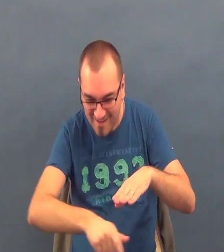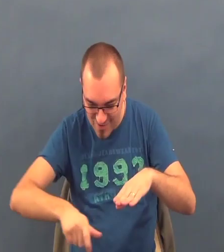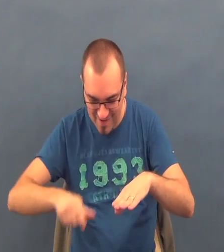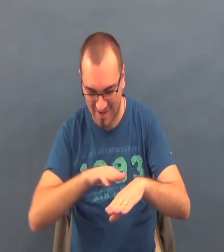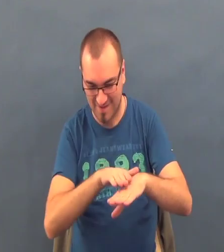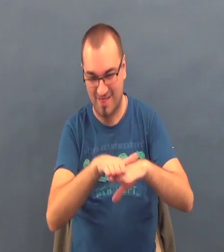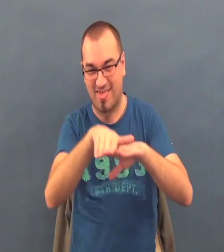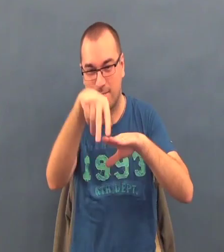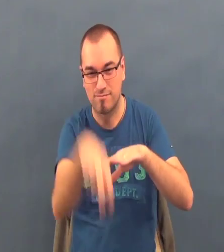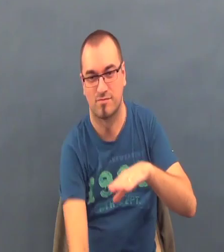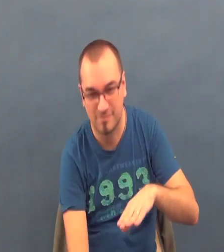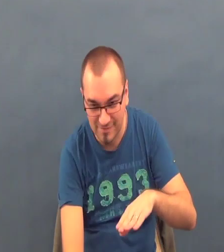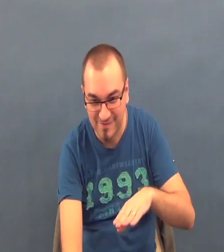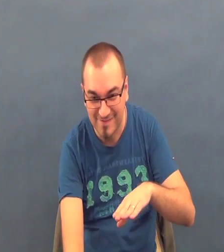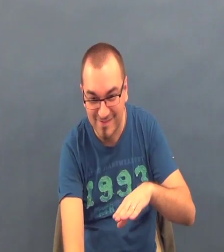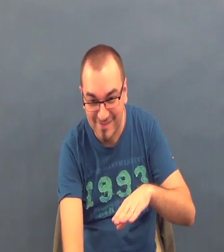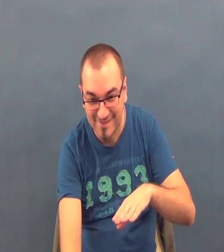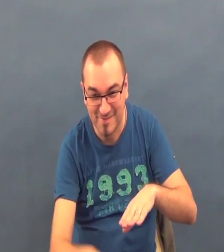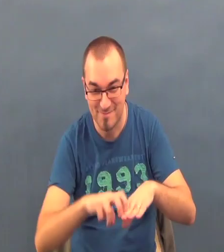Spadli obaj z urwiska do wody.